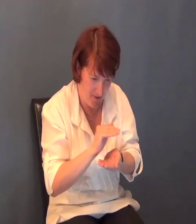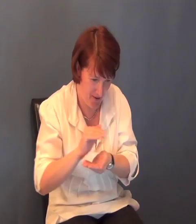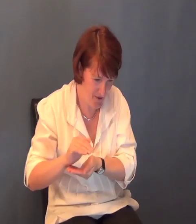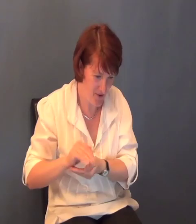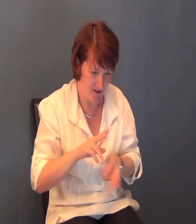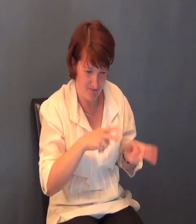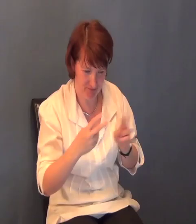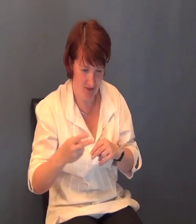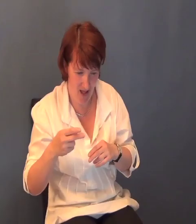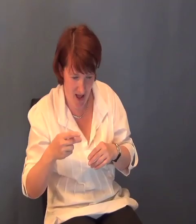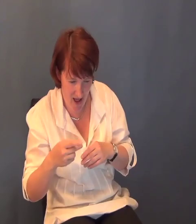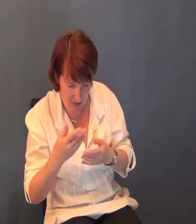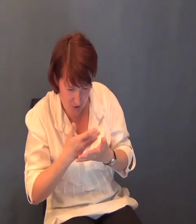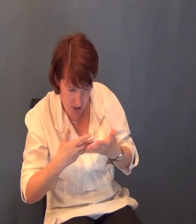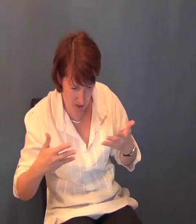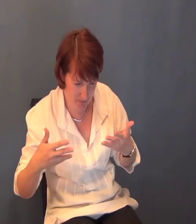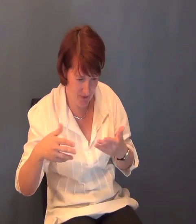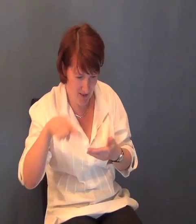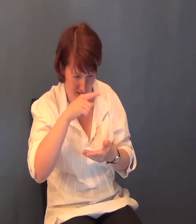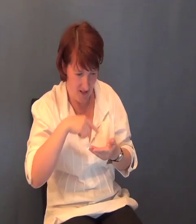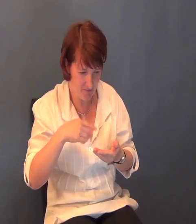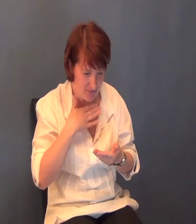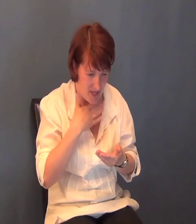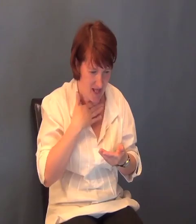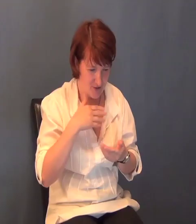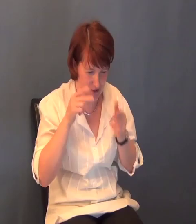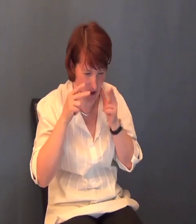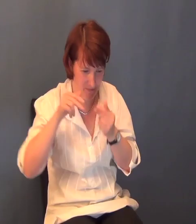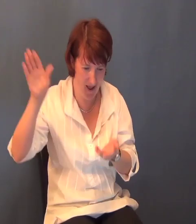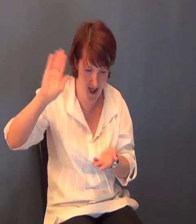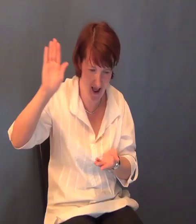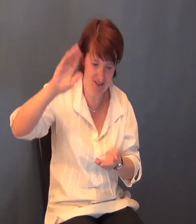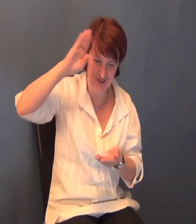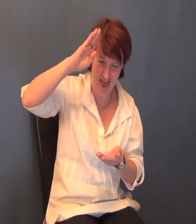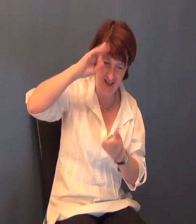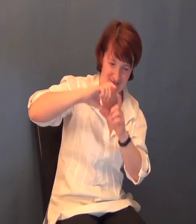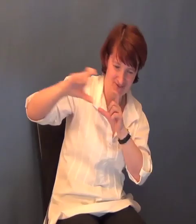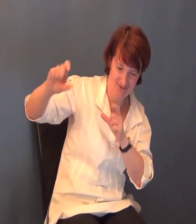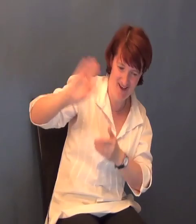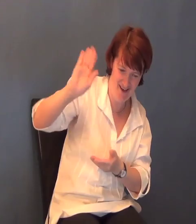Następnie, na ziemi, wszyscy, czyli pies, żaba machają do siebie, żegnają wszystkim żabom.